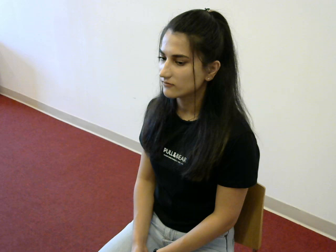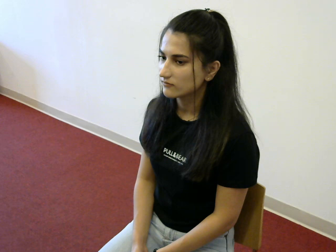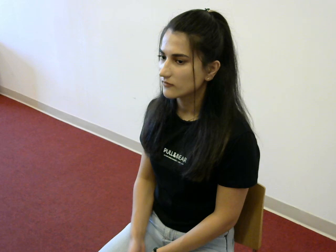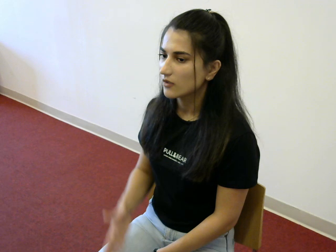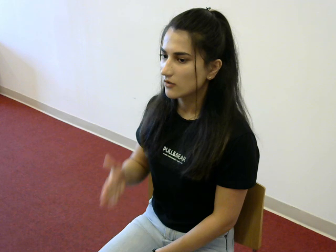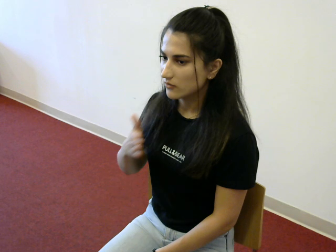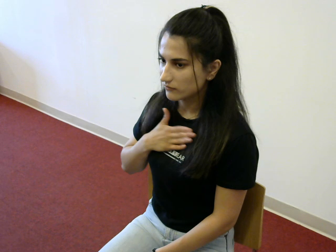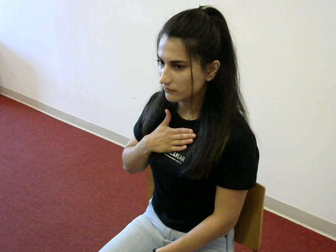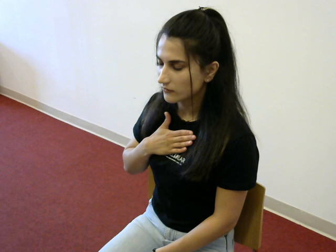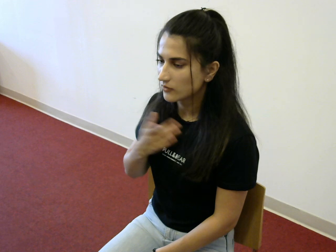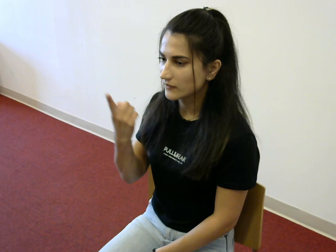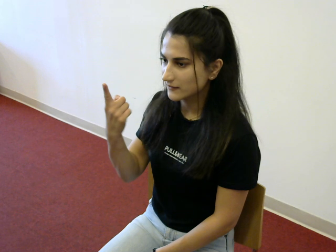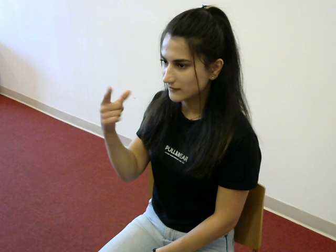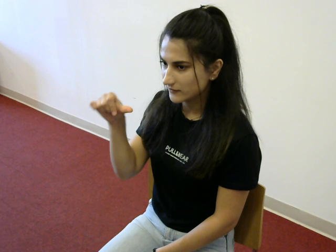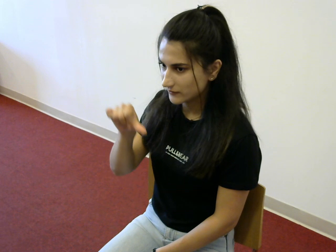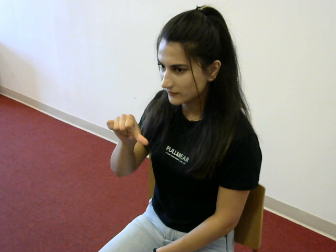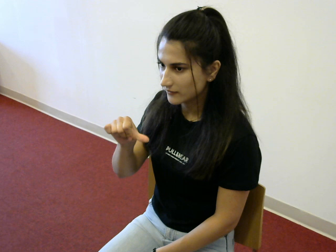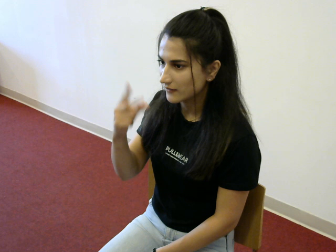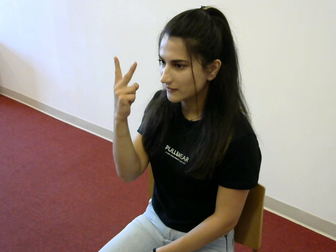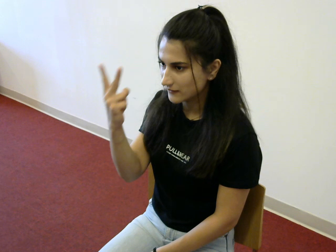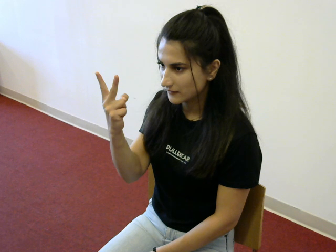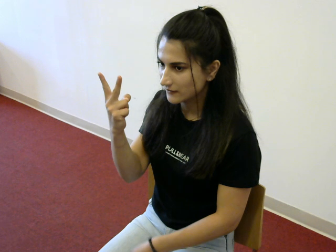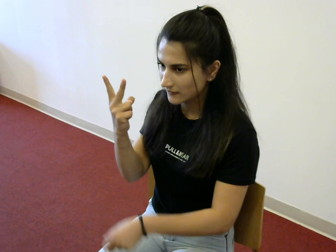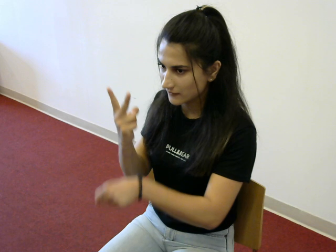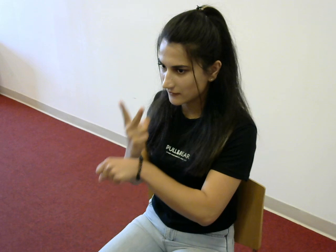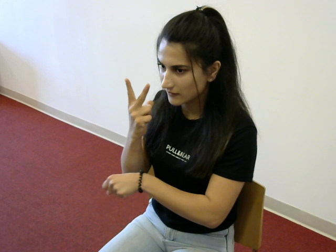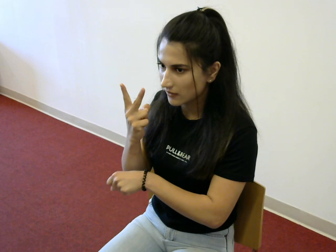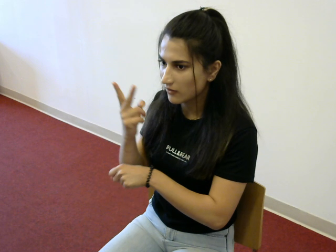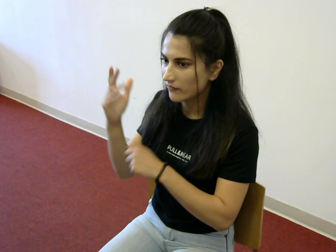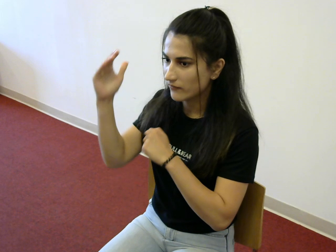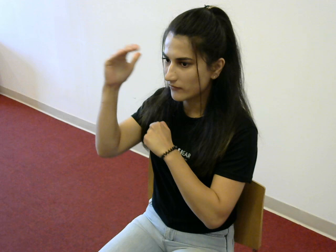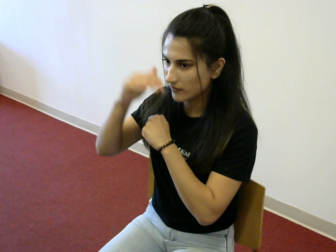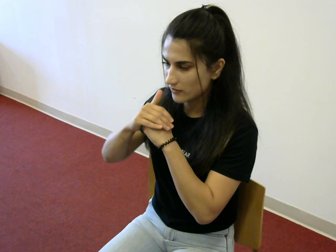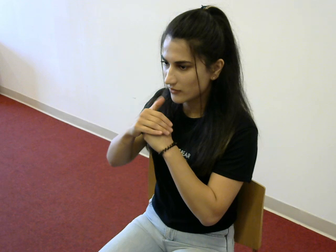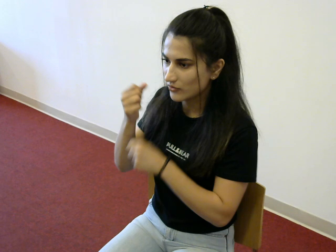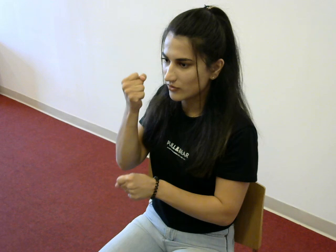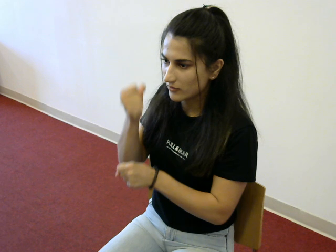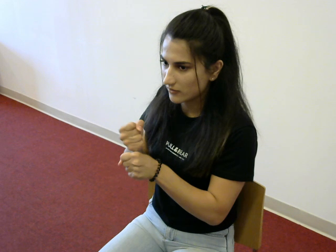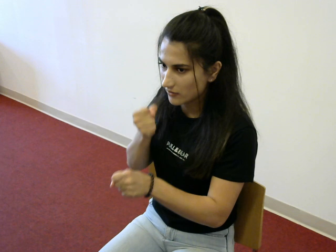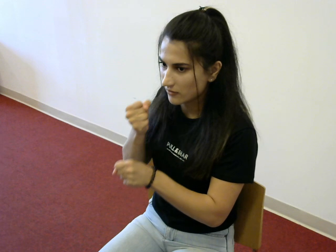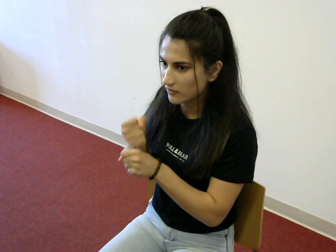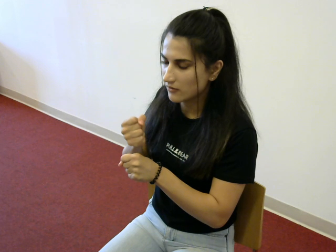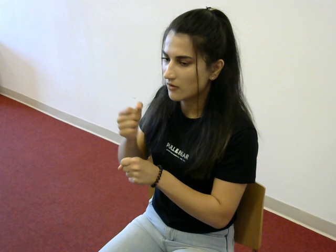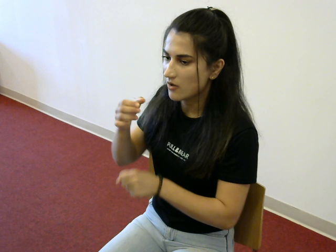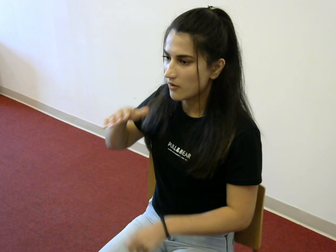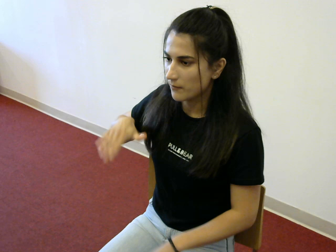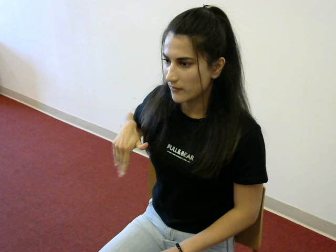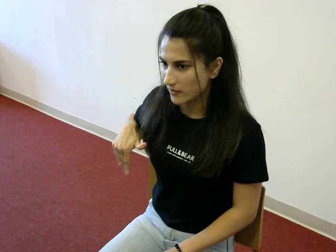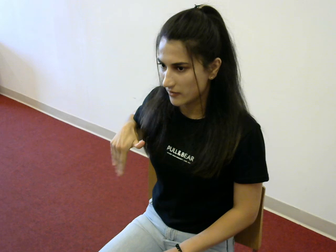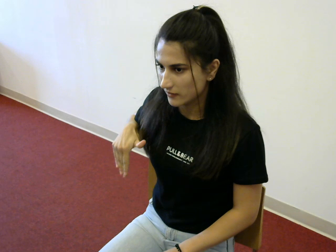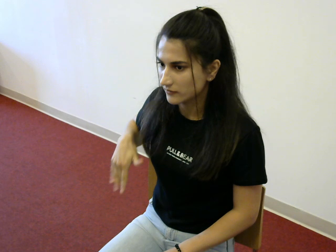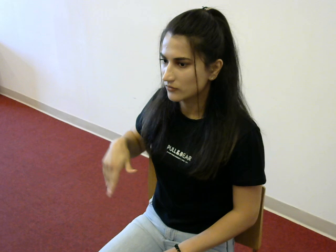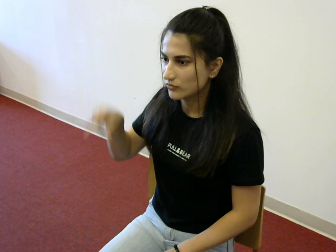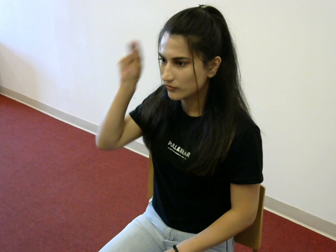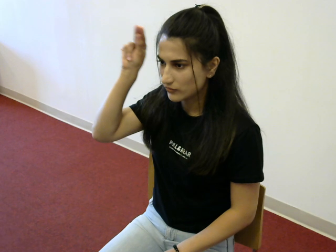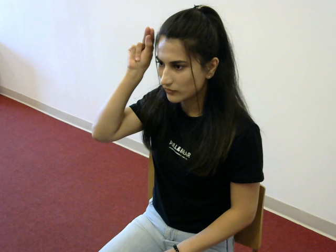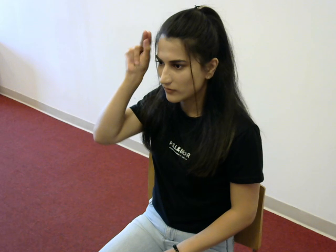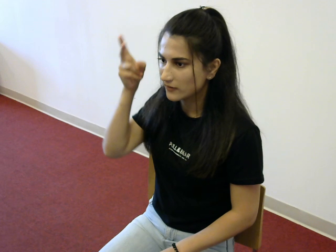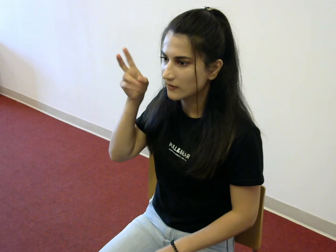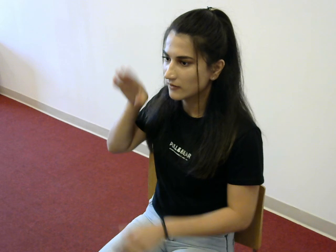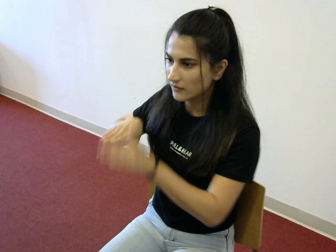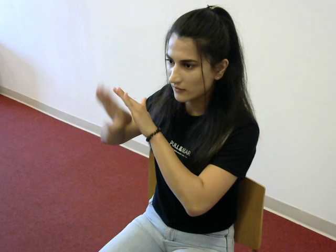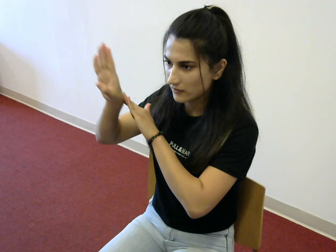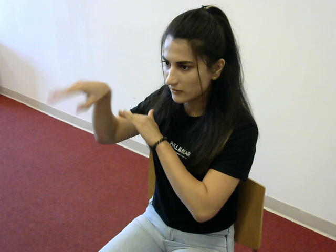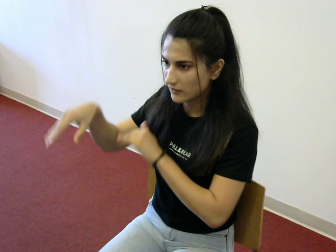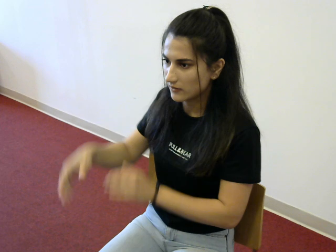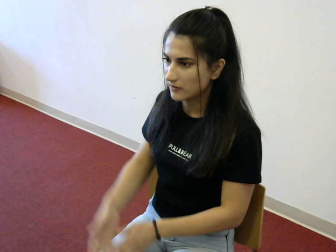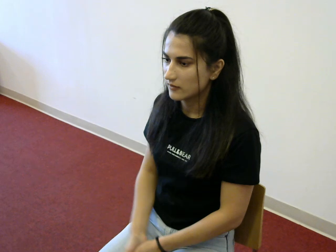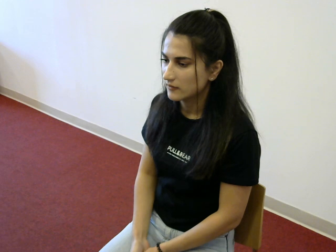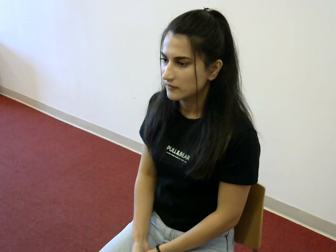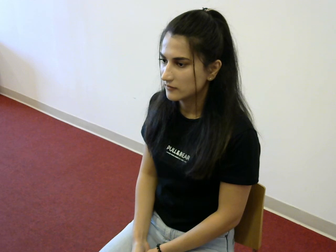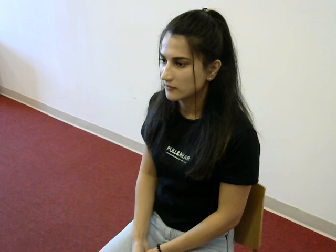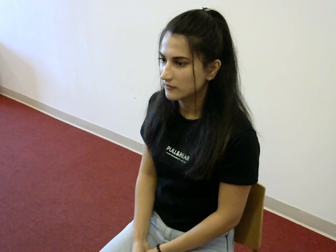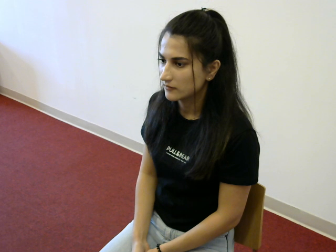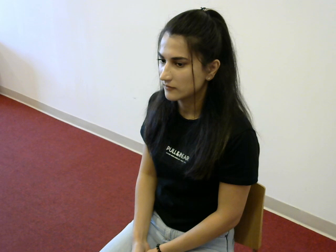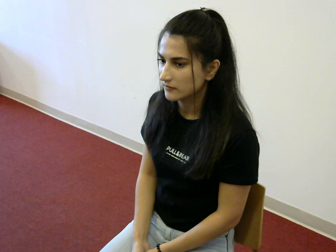Mən həftədə 2 dəfə axşam işdən sonra kursa gedirəm